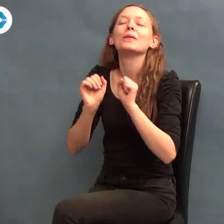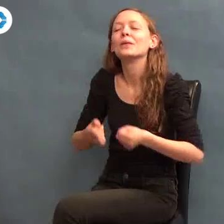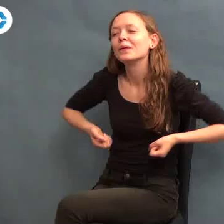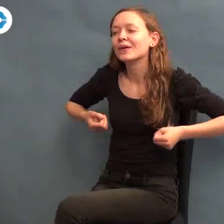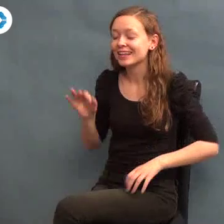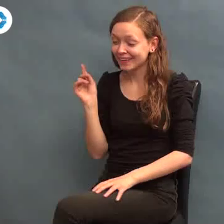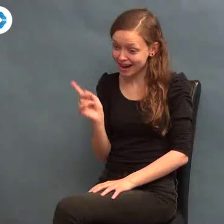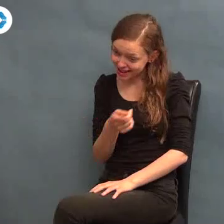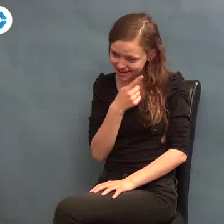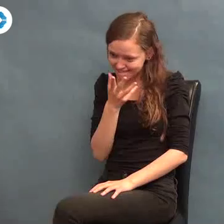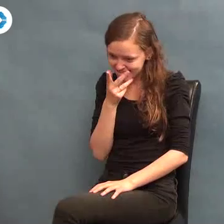Kot mu się przyglądał.